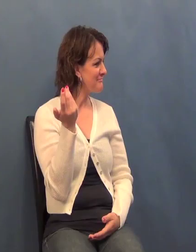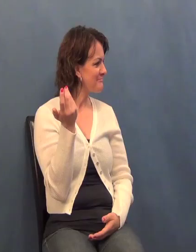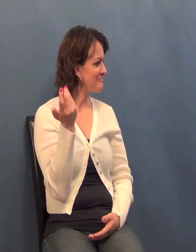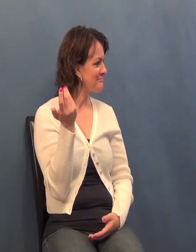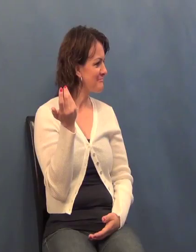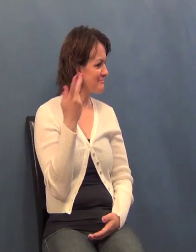Jeszcze raz?